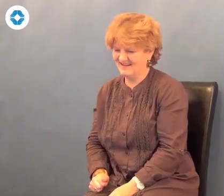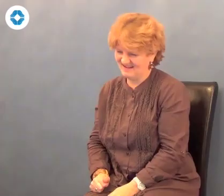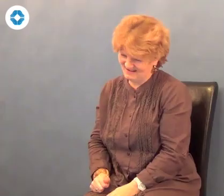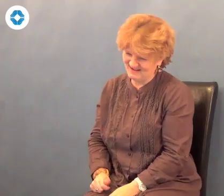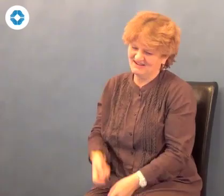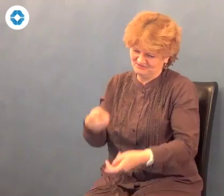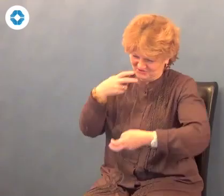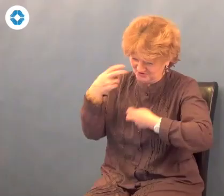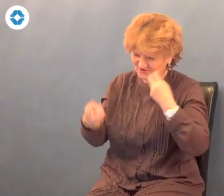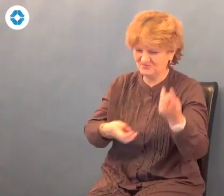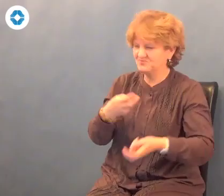Szuka.